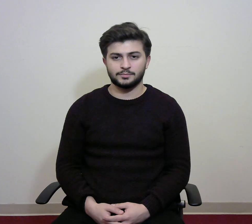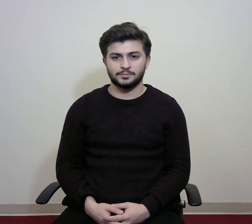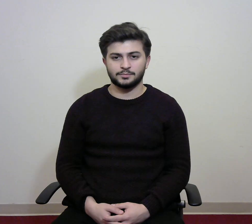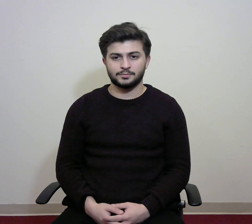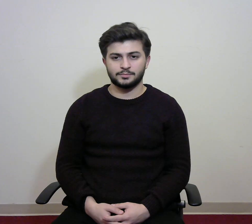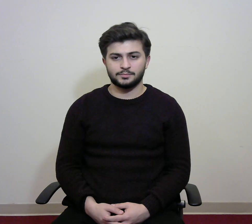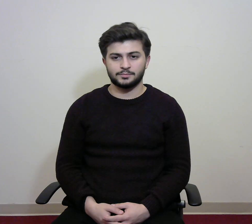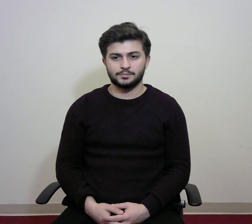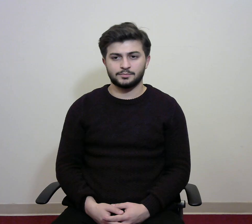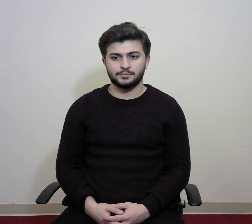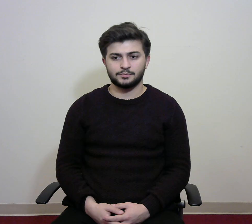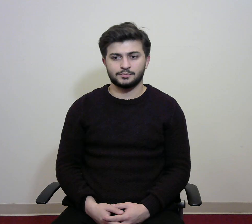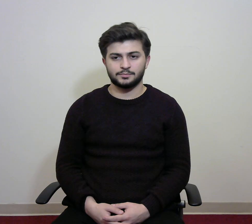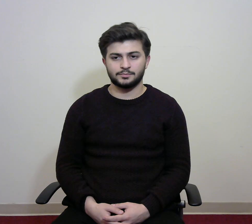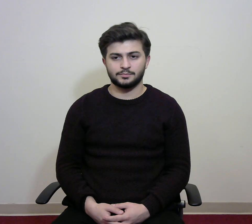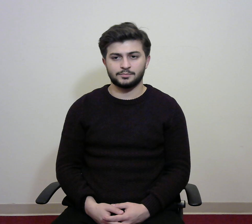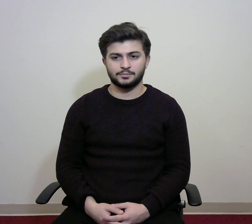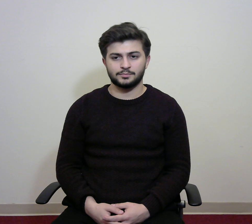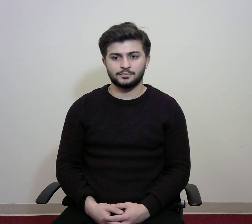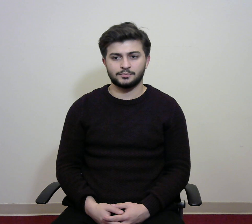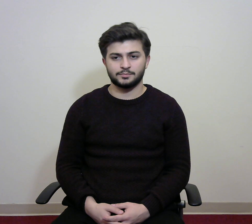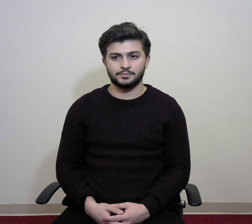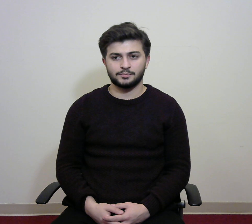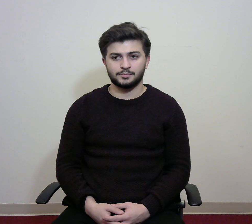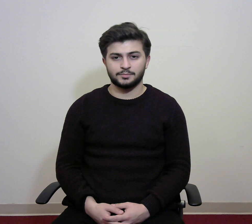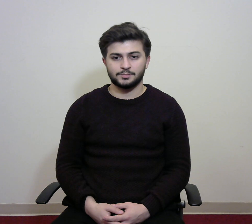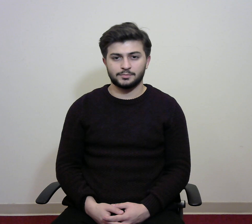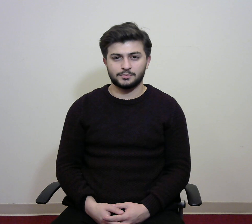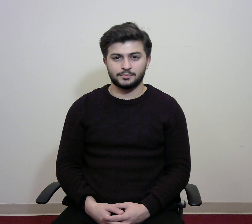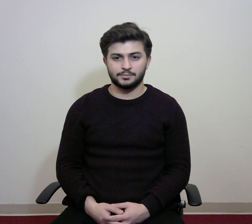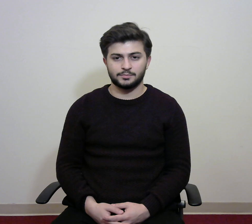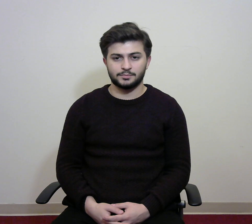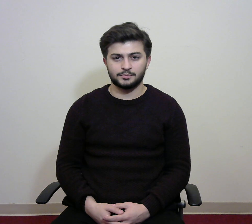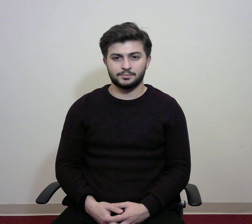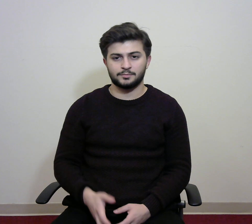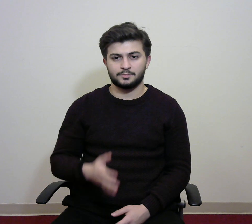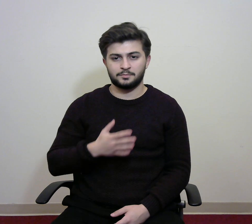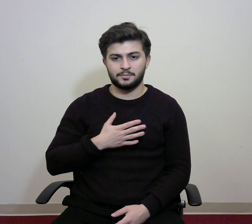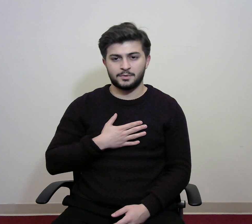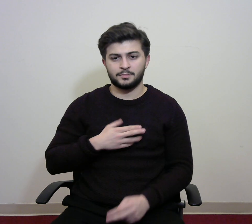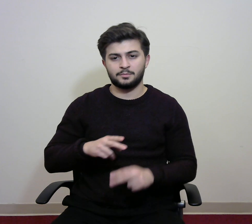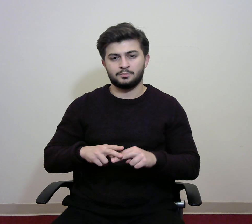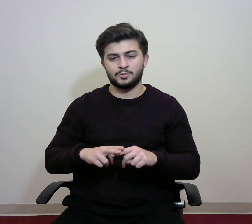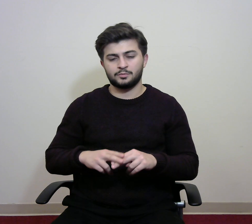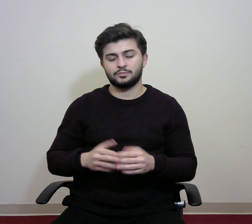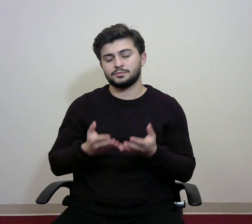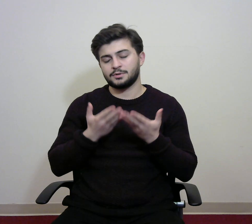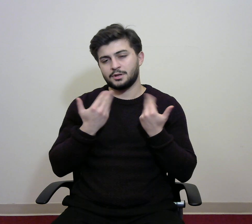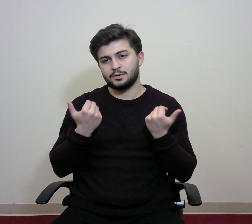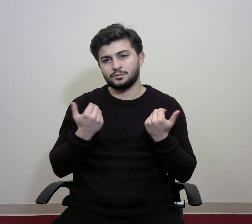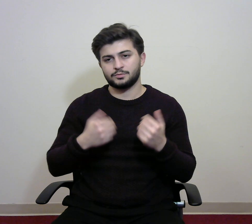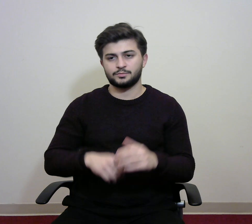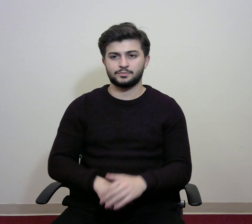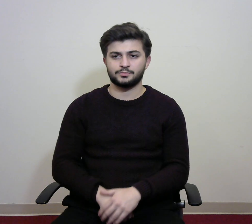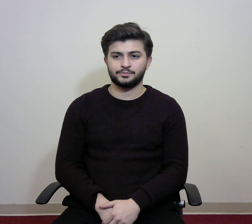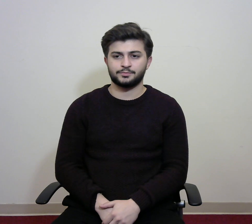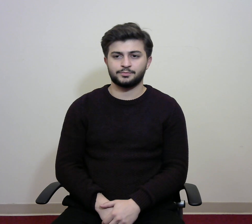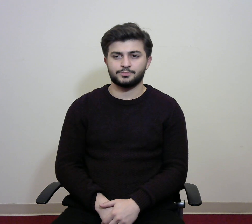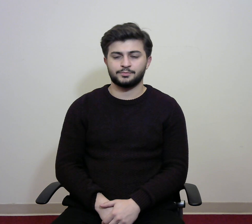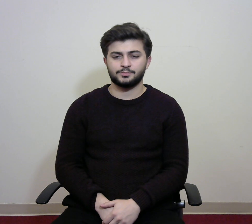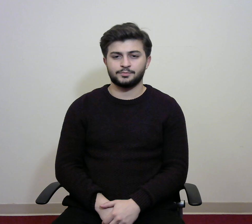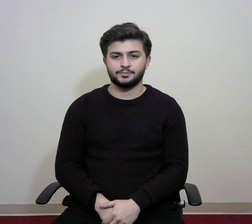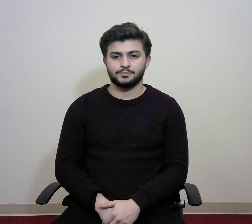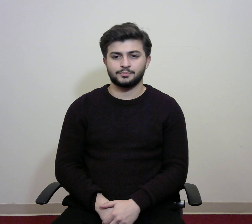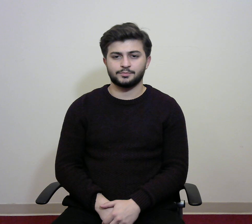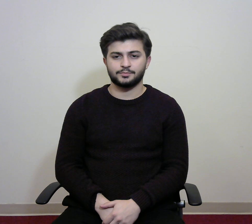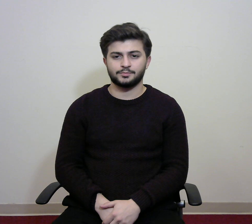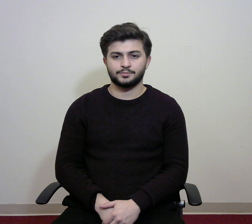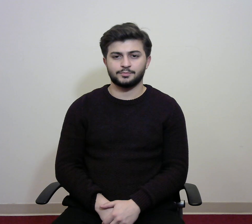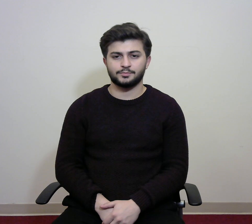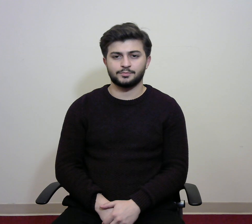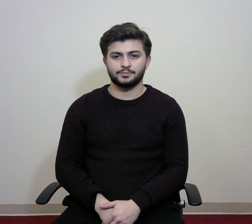Mənim şəxsiyyət vəsiqəm yoxdur